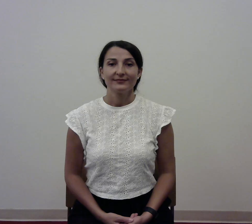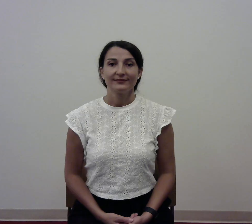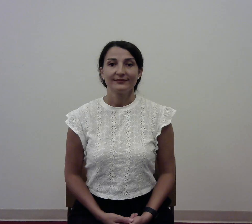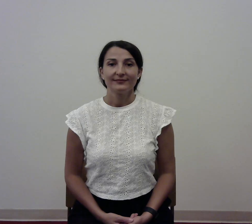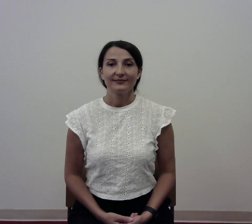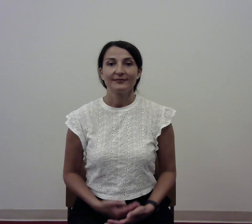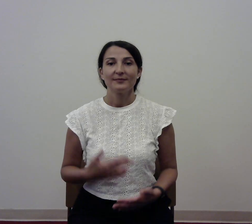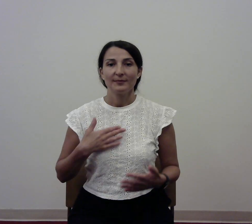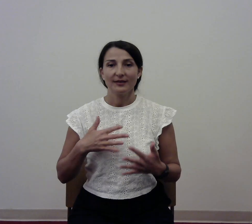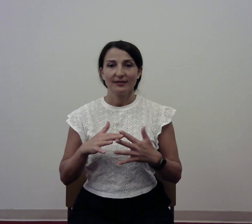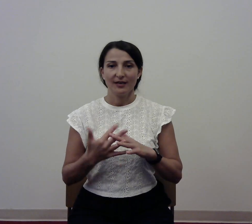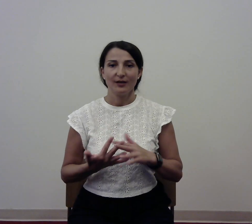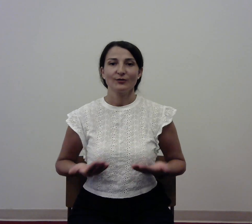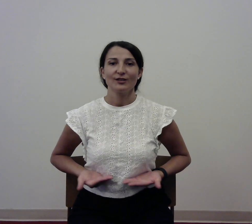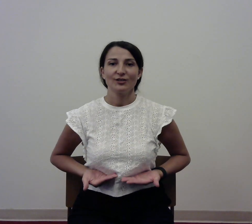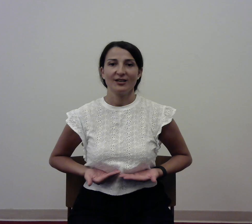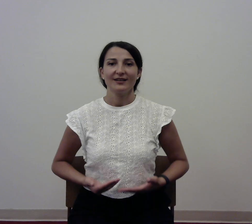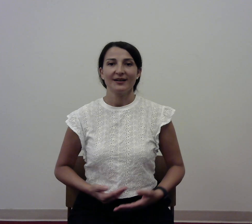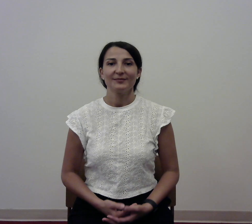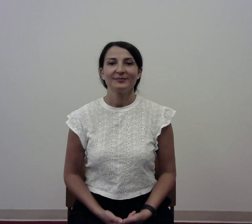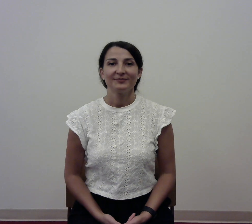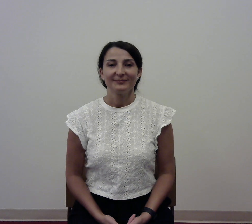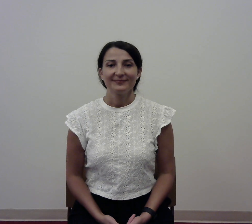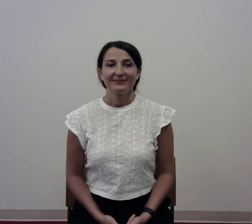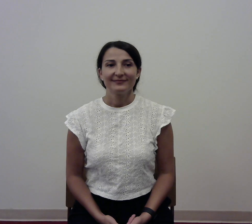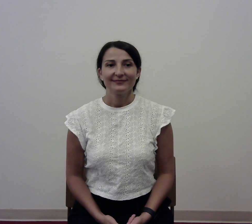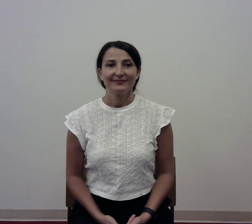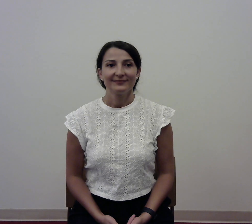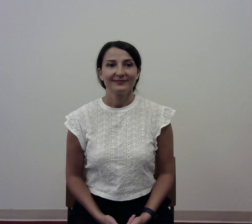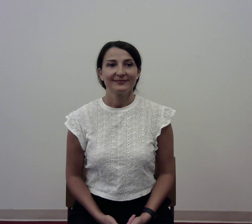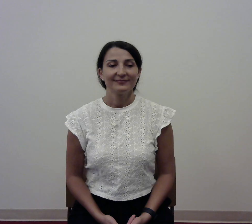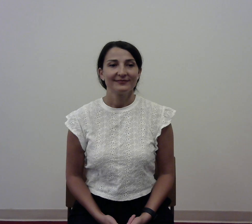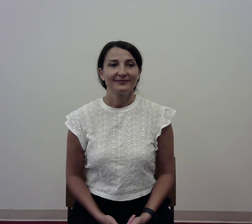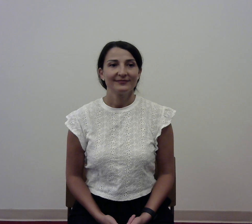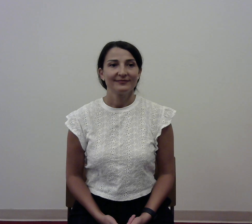Mən rayonda yaşayıram